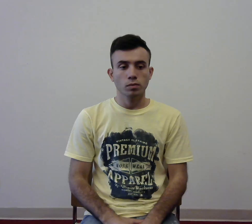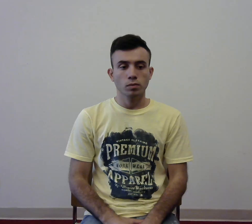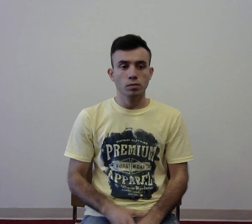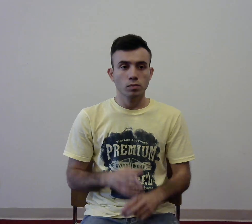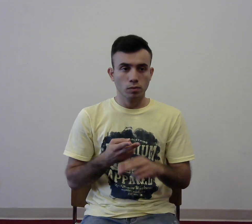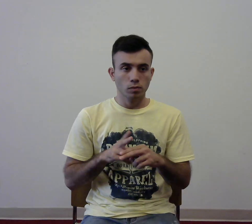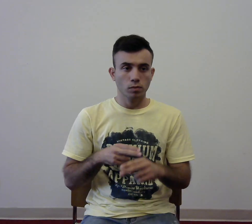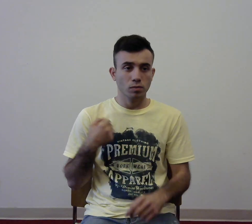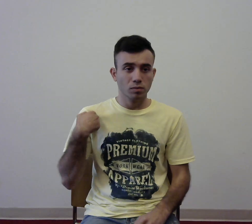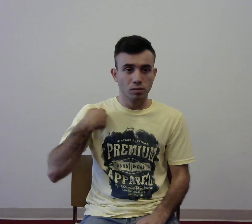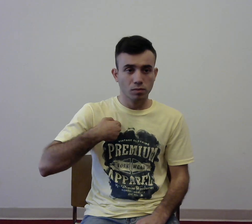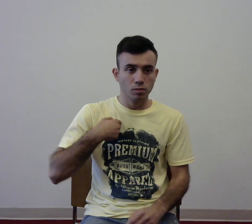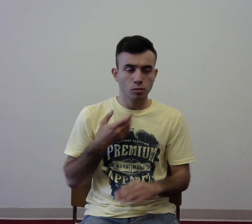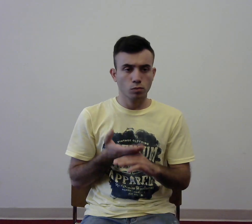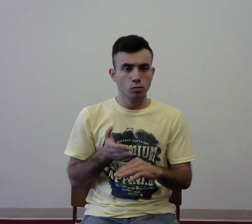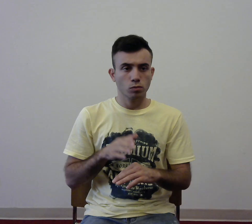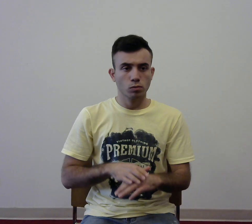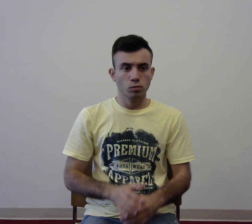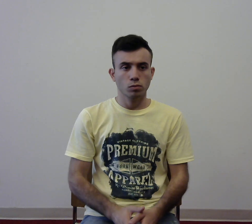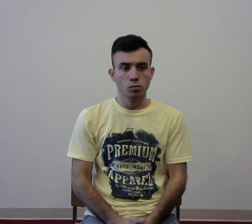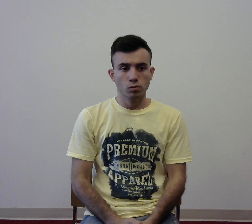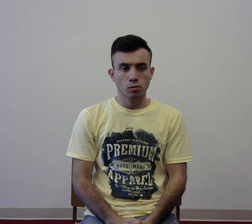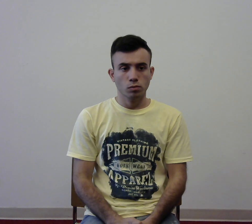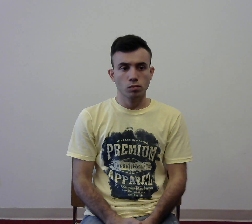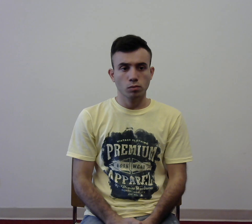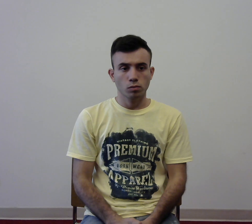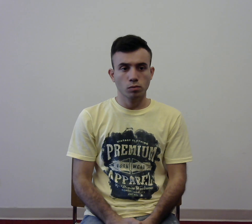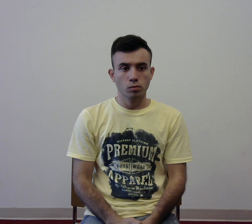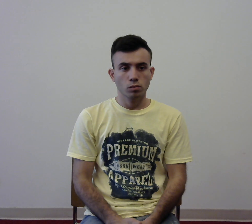Bu çanta ağırdır